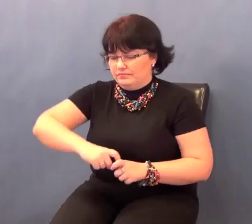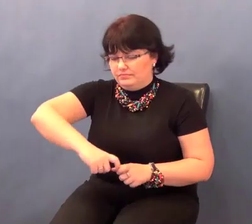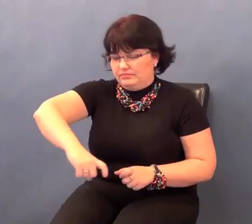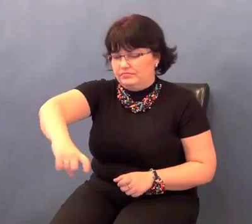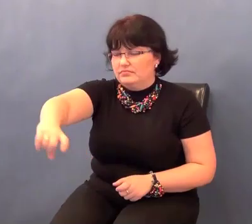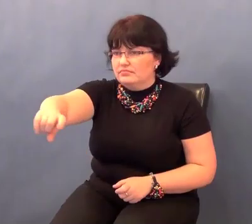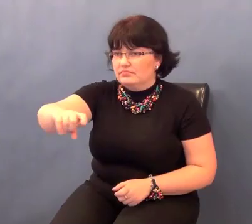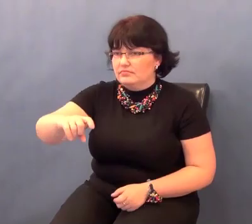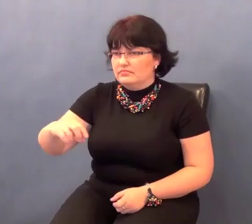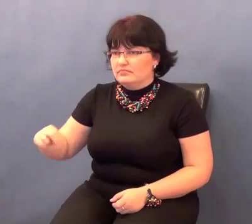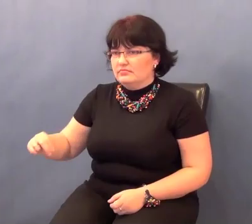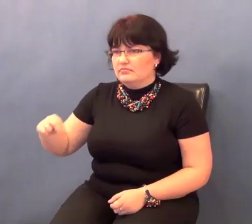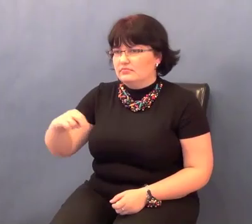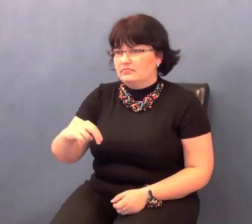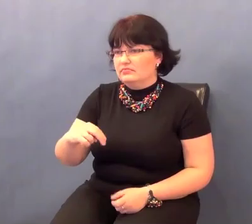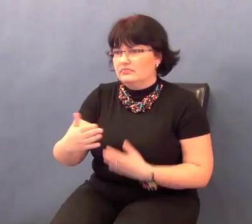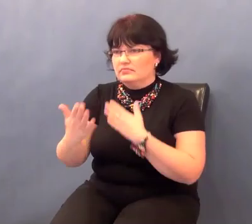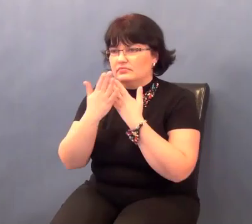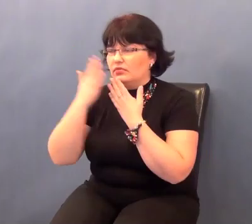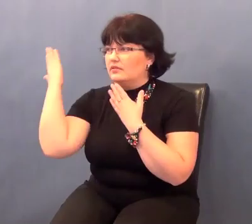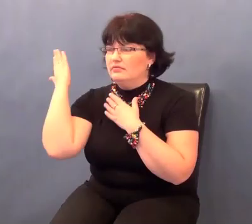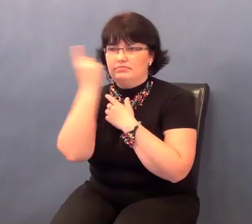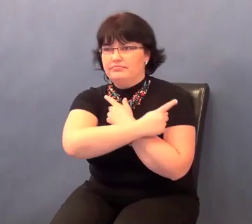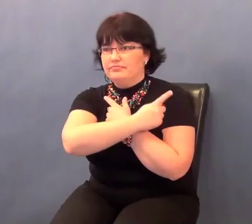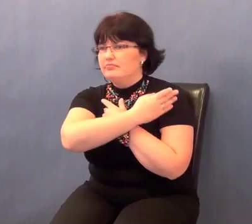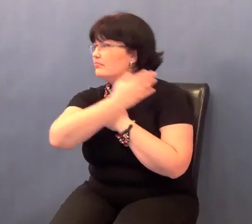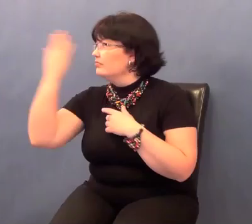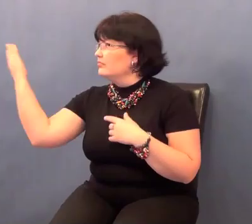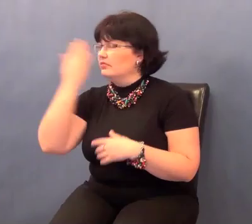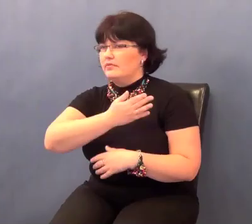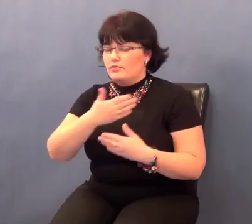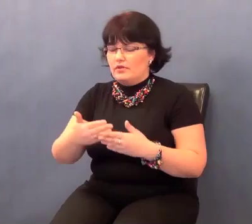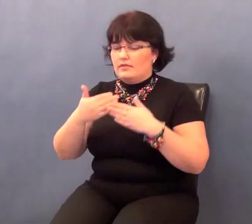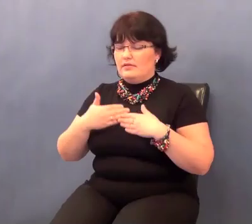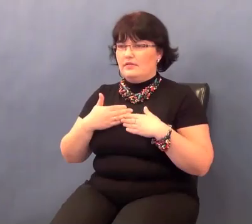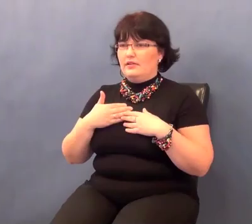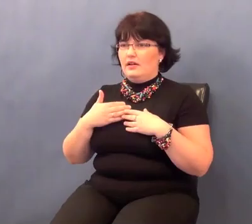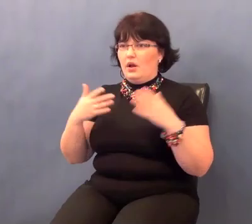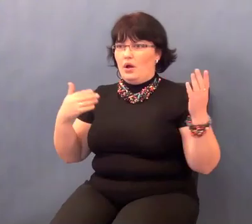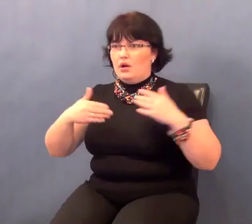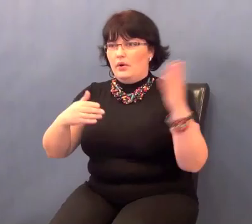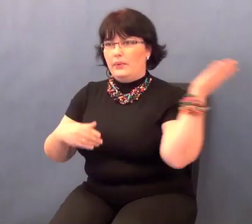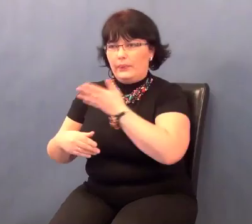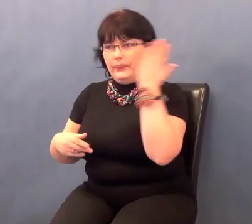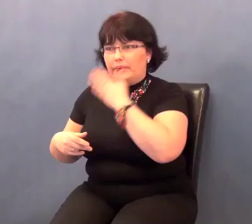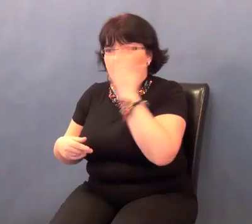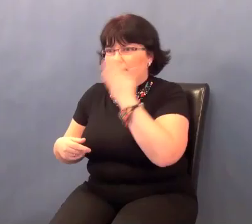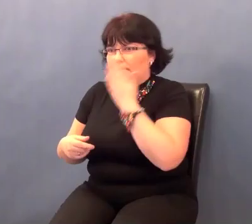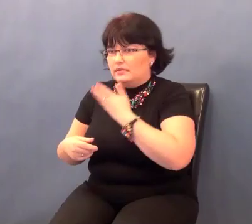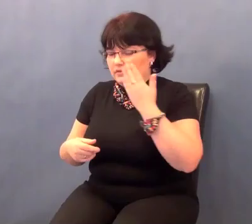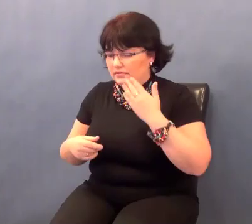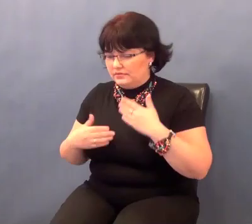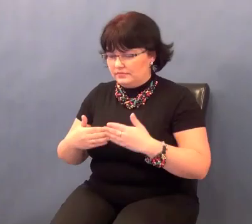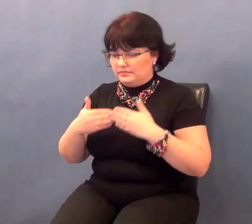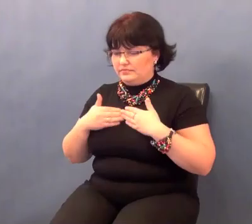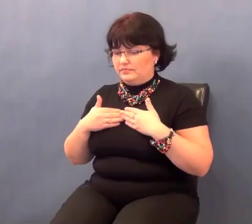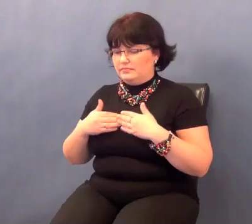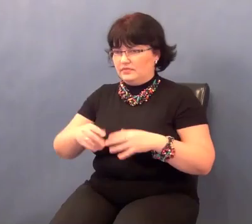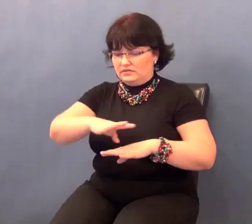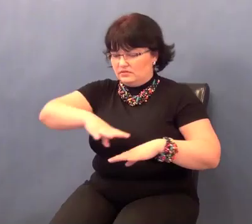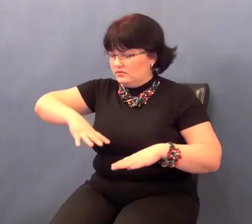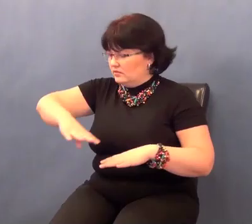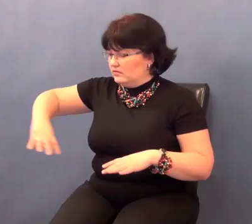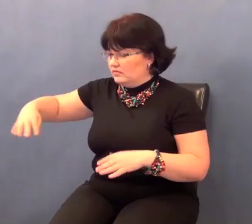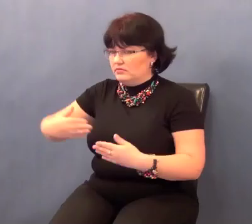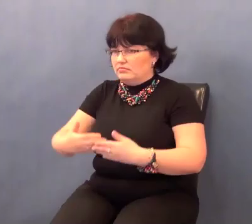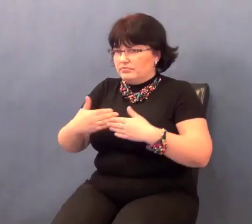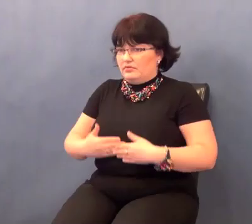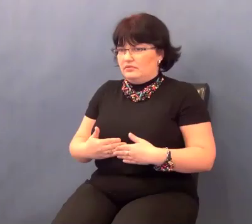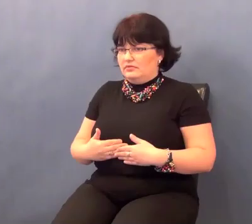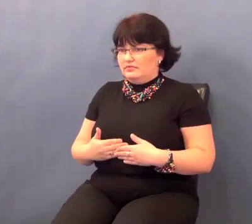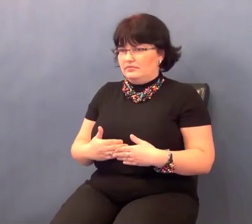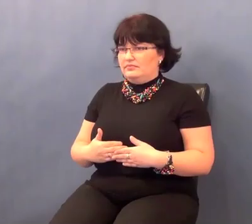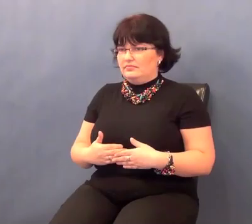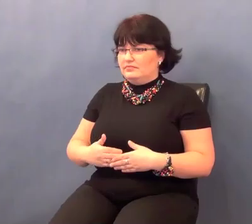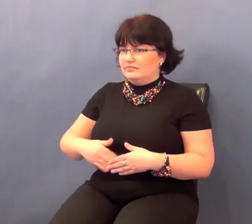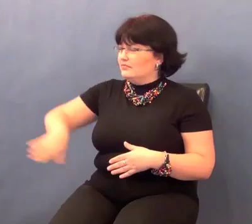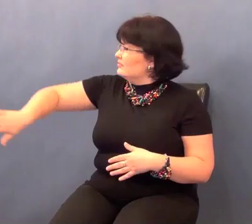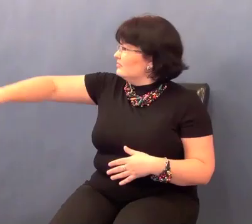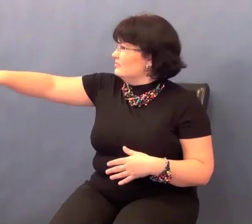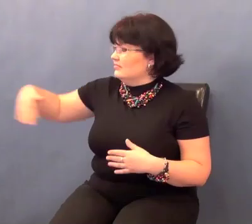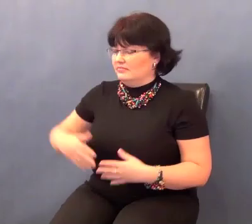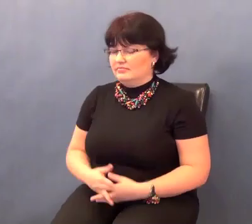Gdy się stoi na krawędzi peronu, to lepiej stać z daleka, bo jak ktoś blisko stoi to nadjeżdżający pociąg może przejechać bardzo blisko jego twarzy, a to jest niebezpiecznie.